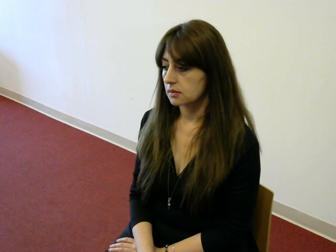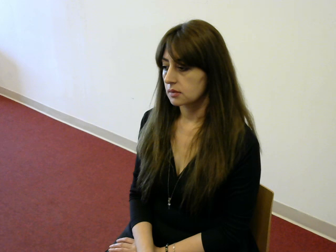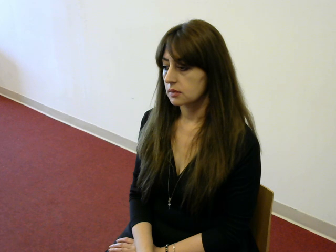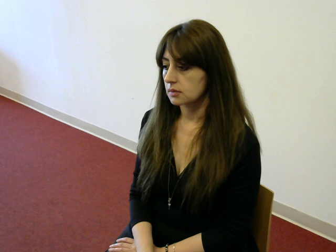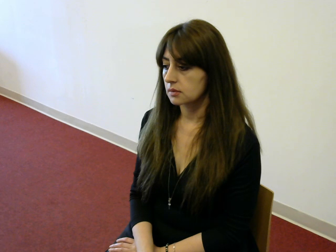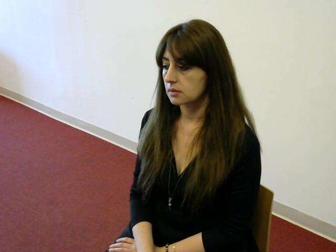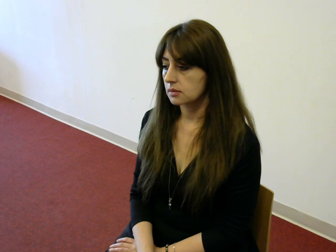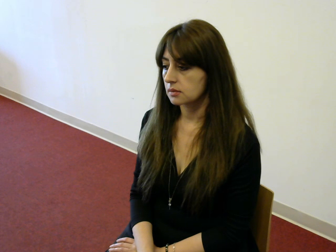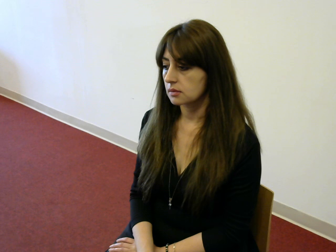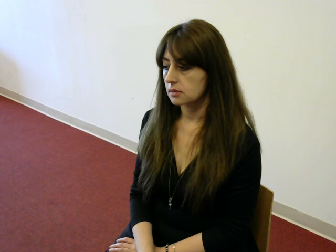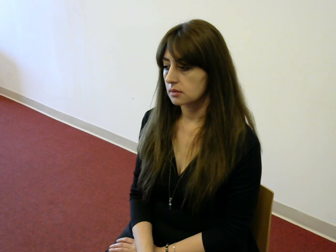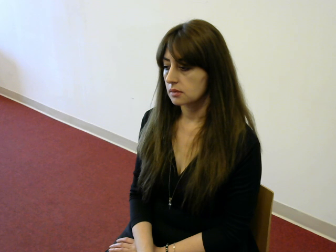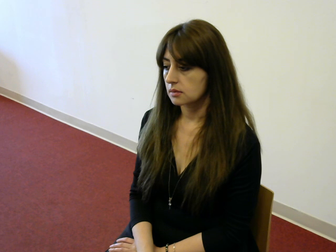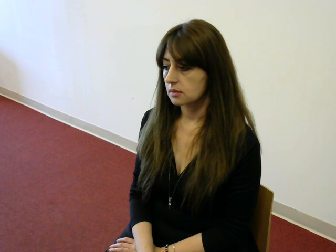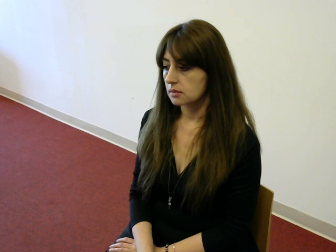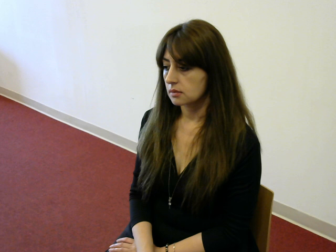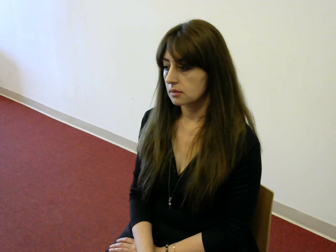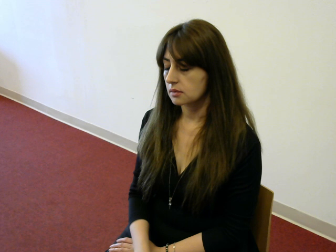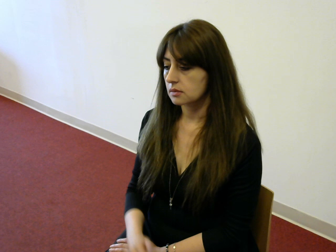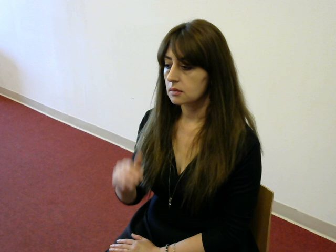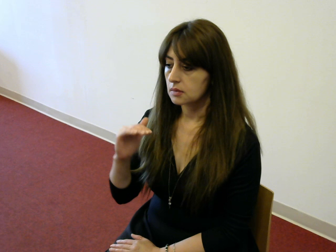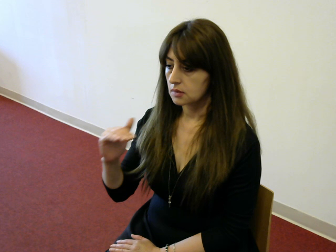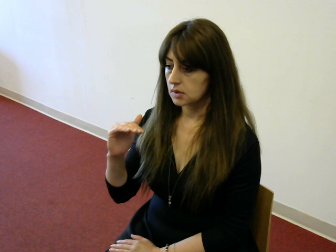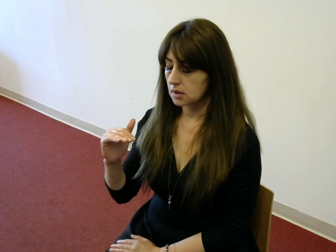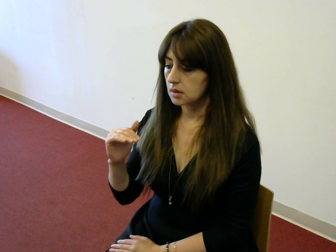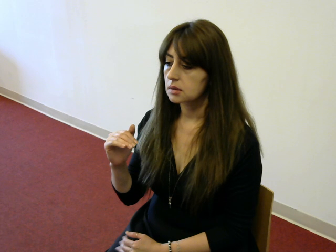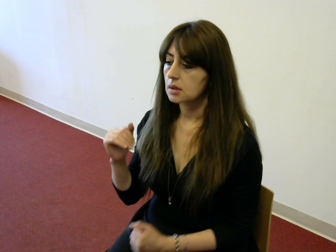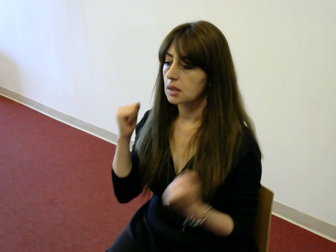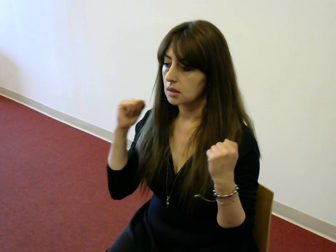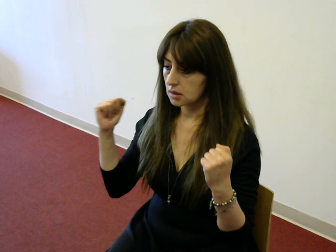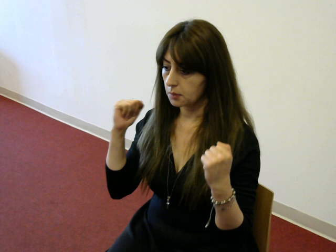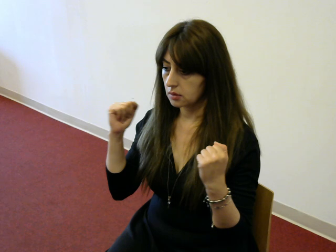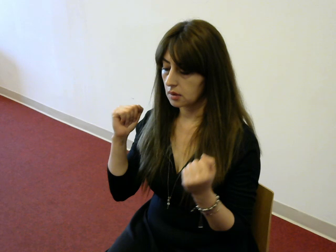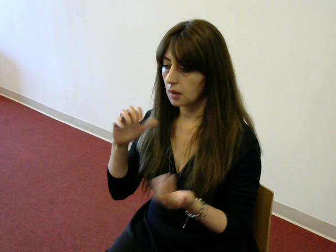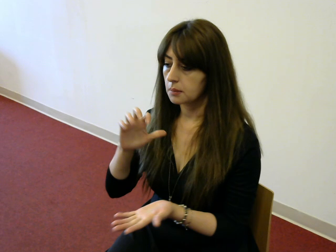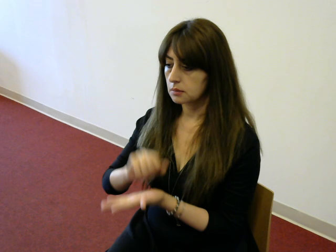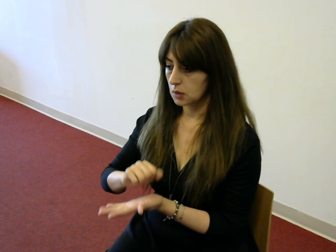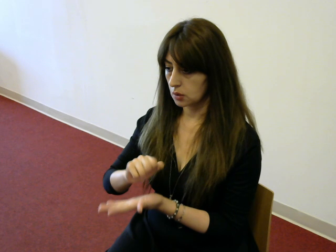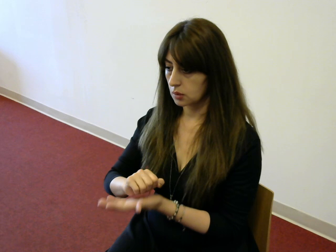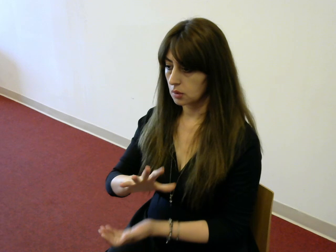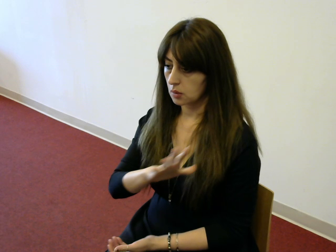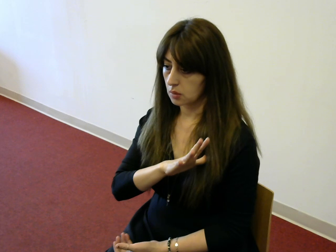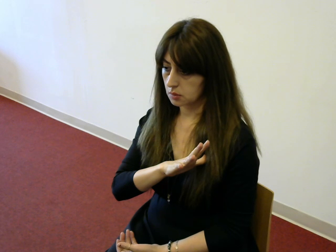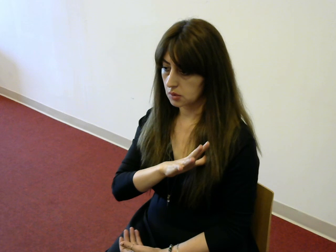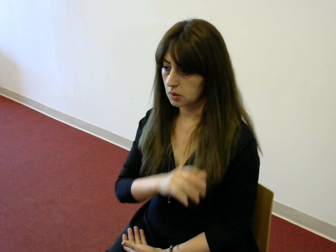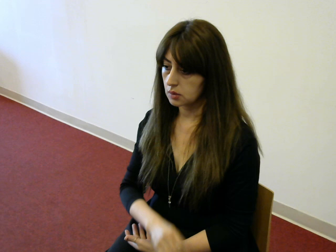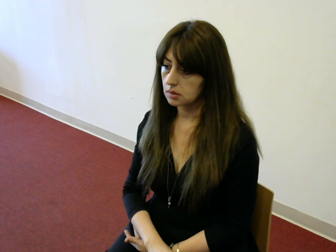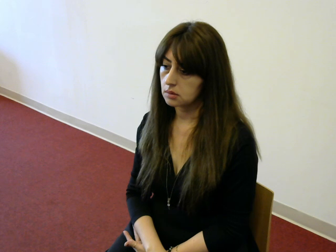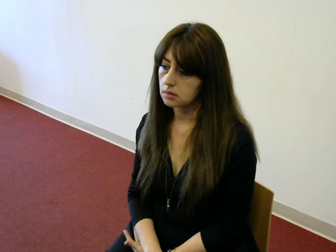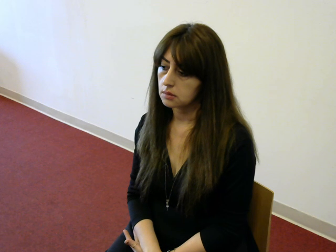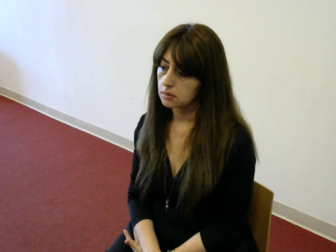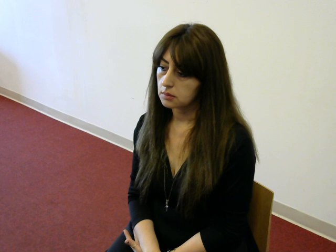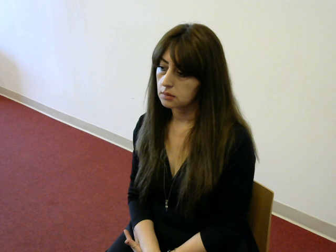Siz idmanla məşğul olursunuzmu?